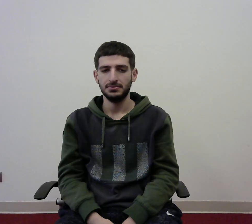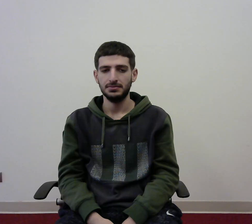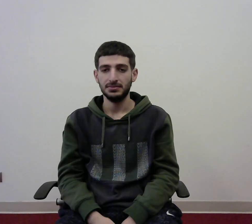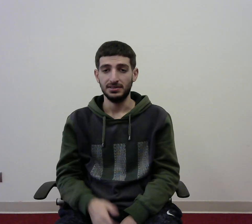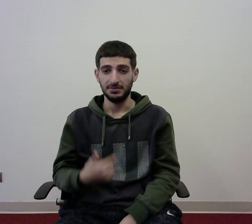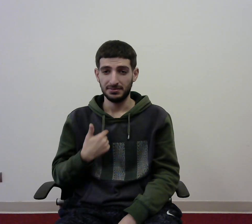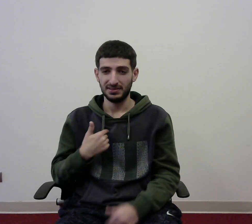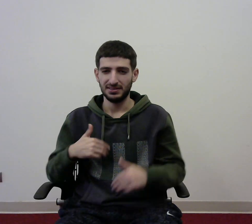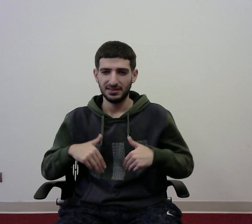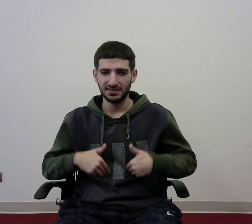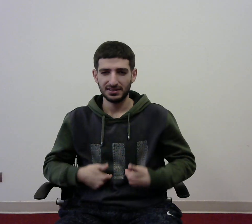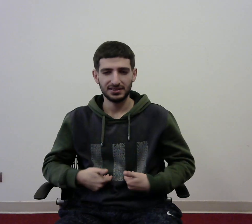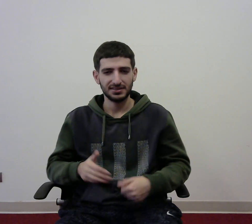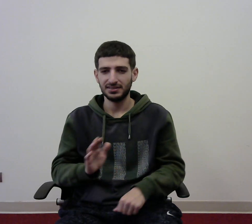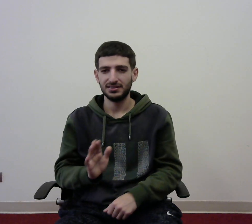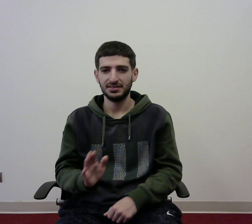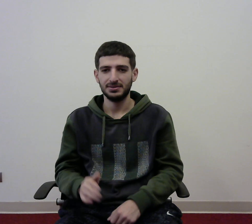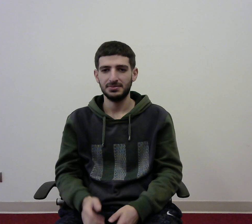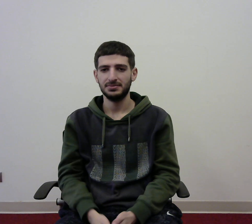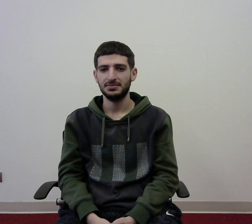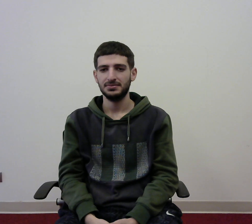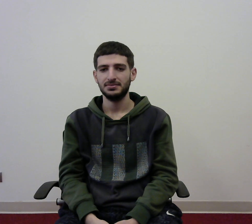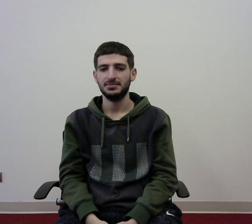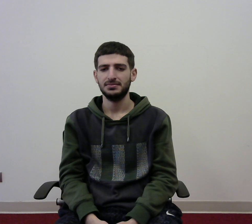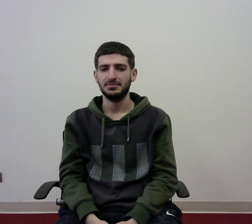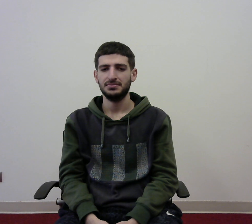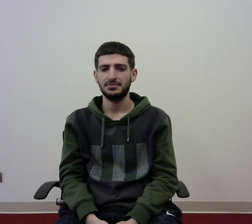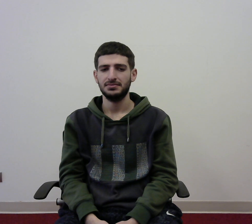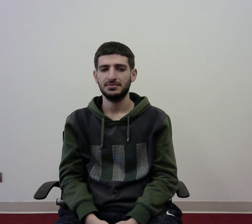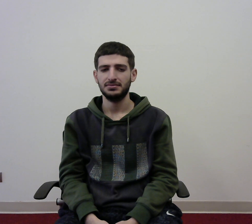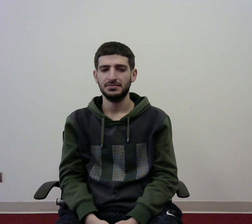Mən ac deyiləm